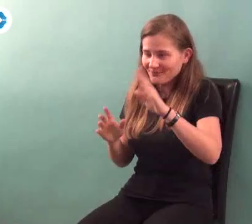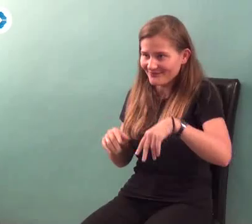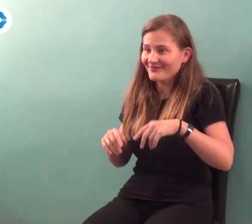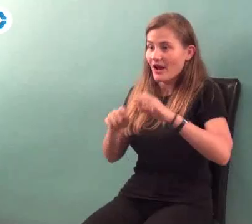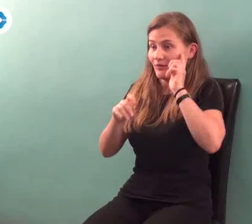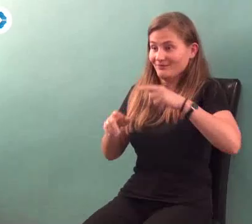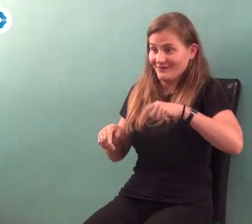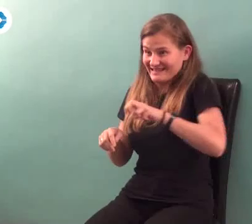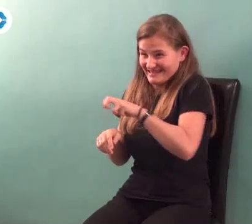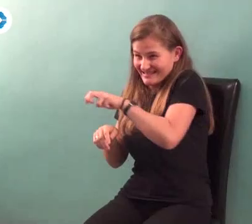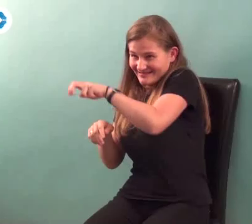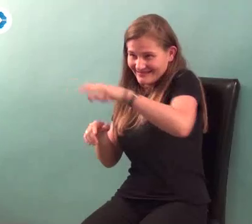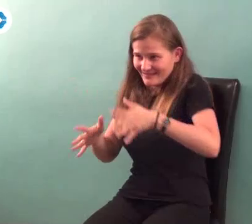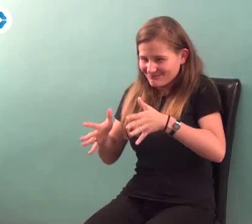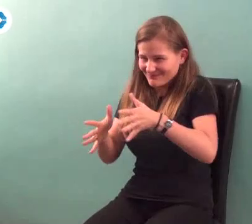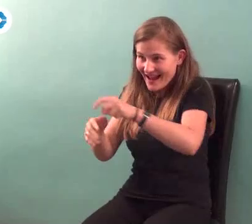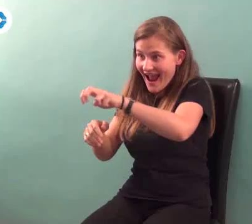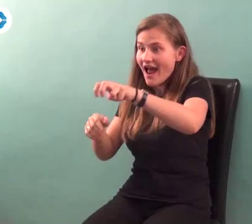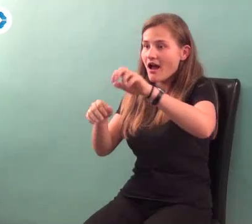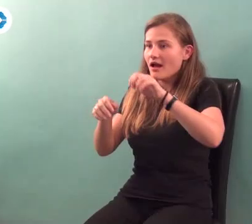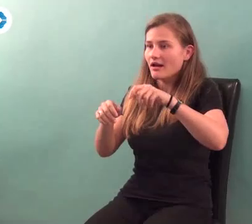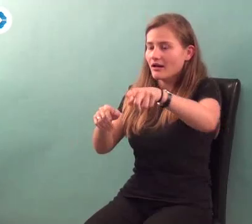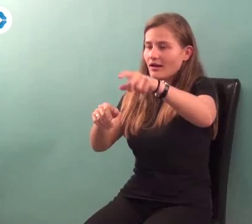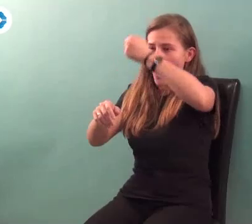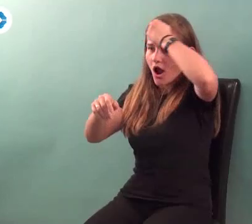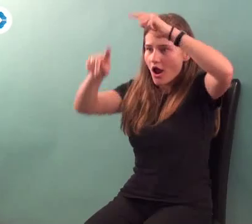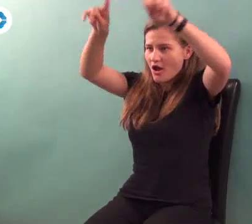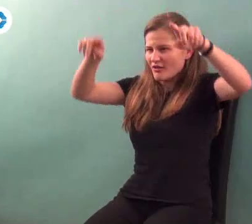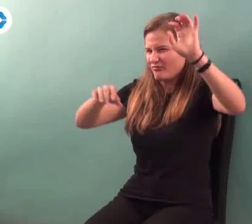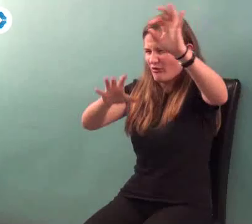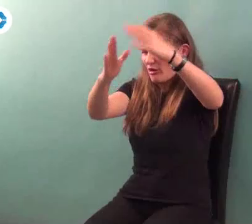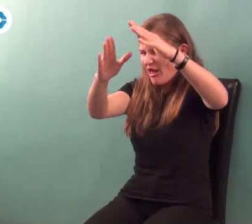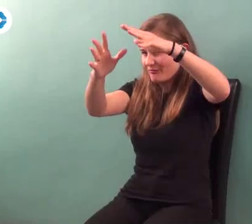Chłopiec biega, podchodzi do okna jakiegoś domu.